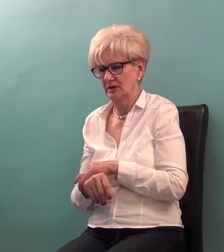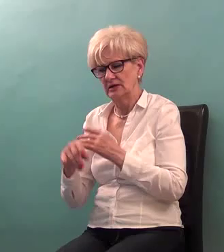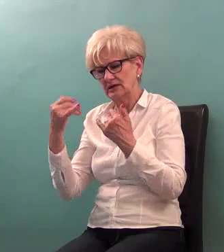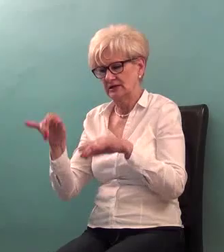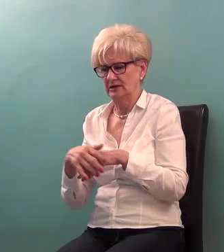Inny.